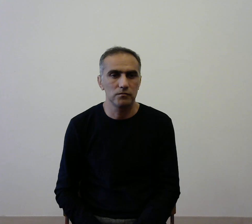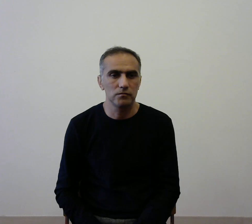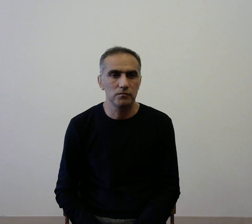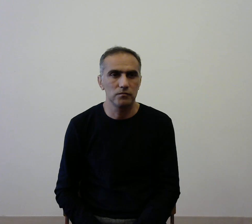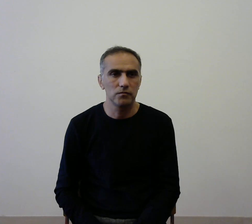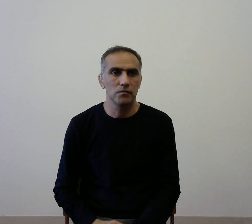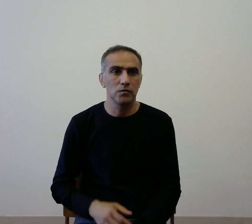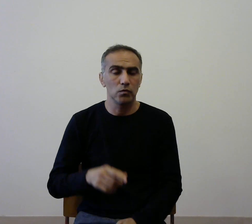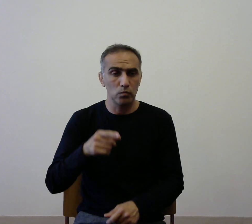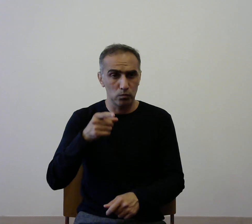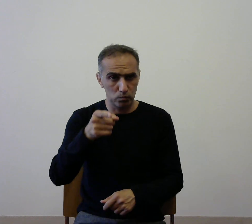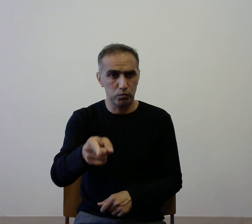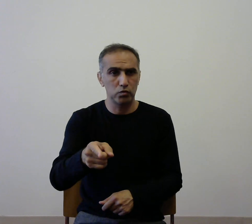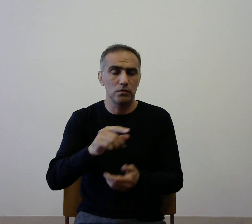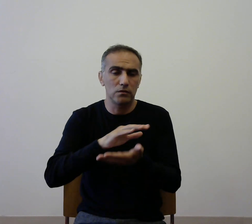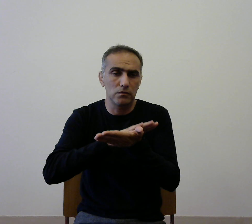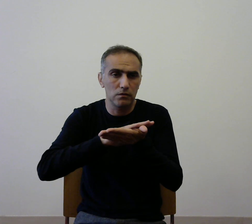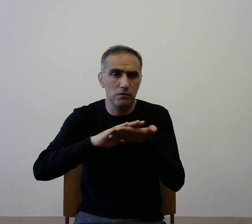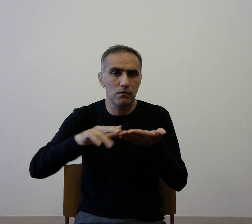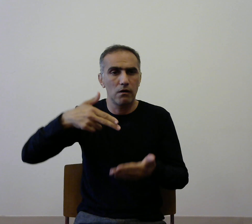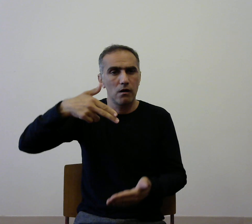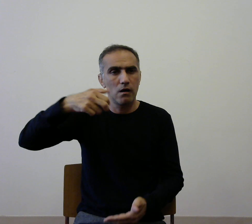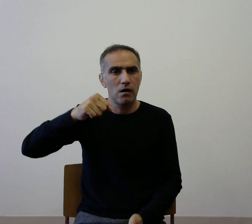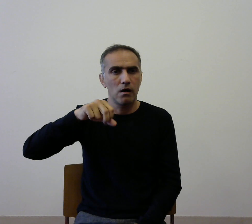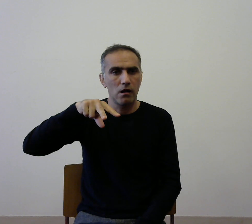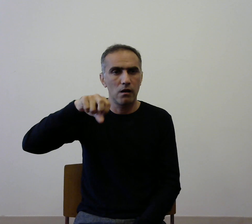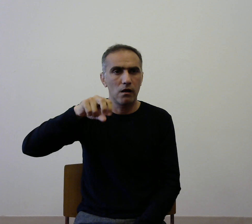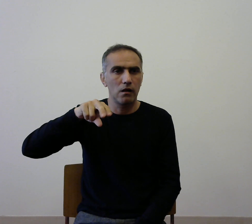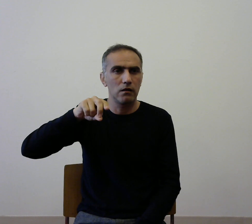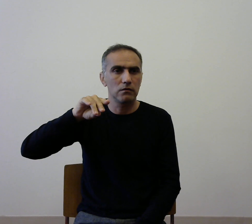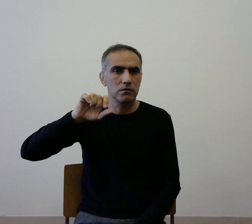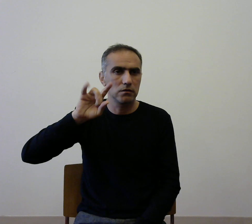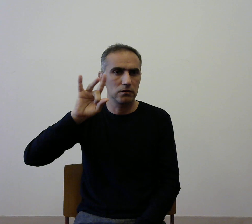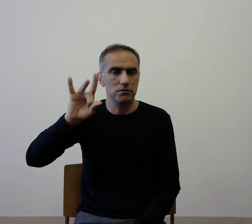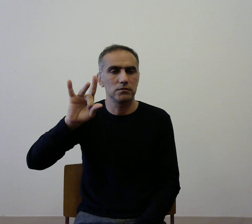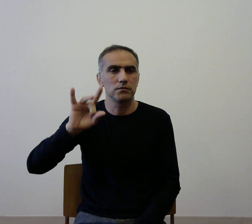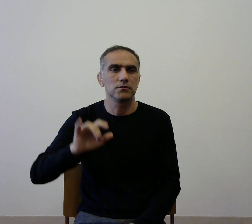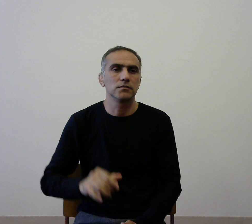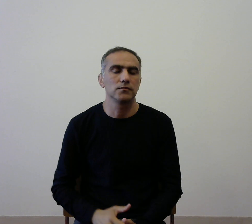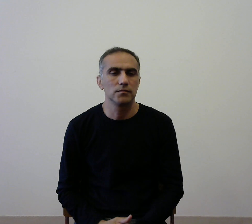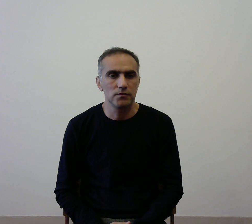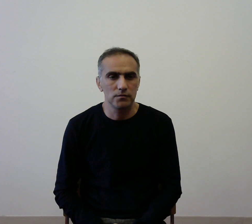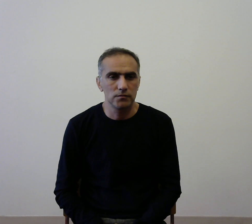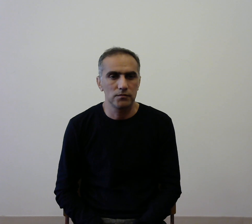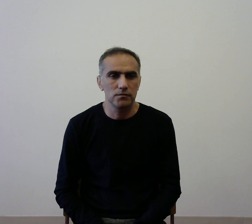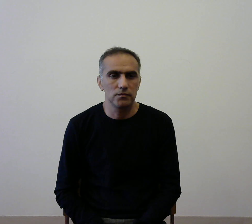Bu halaldır?